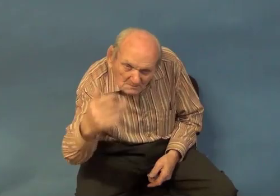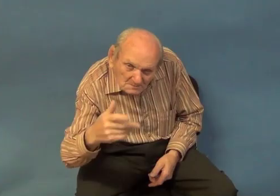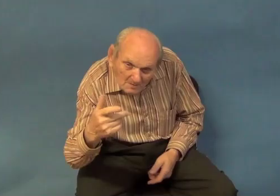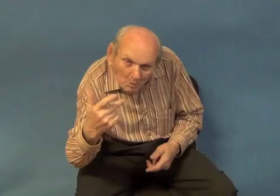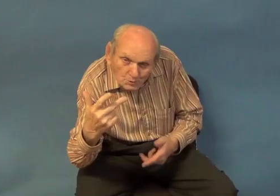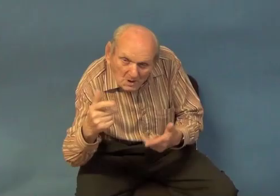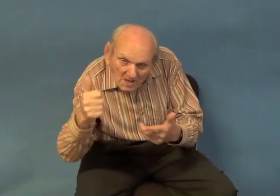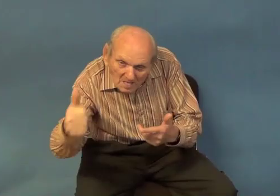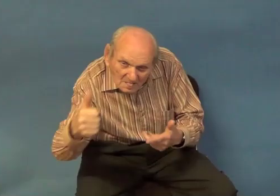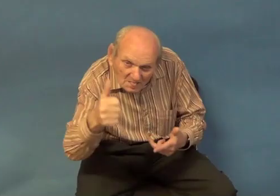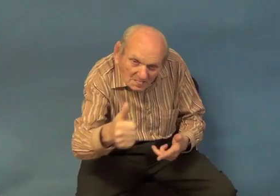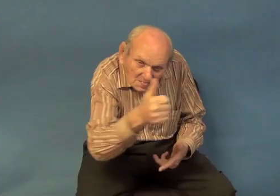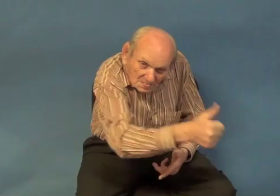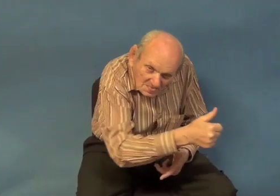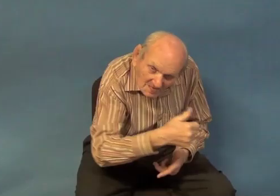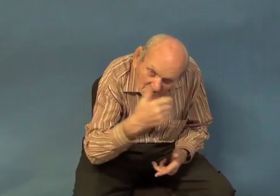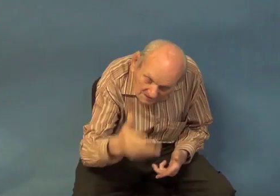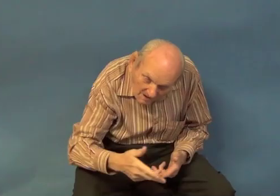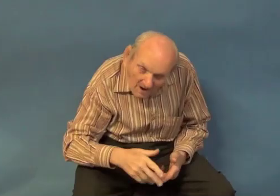Było ich trzech, więc każdy dostał po jednej gruszce.